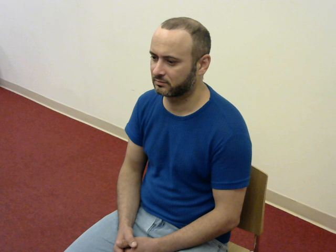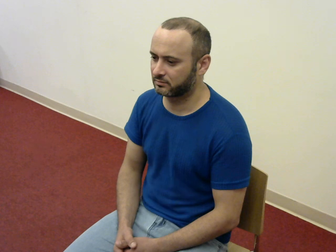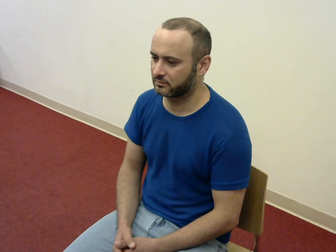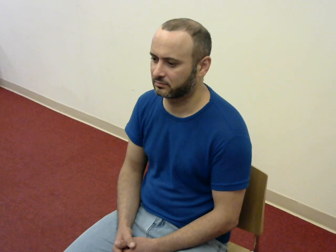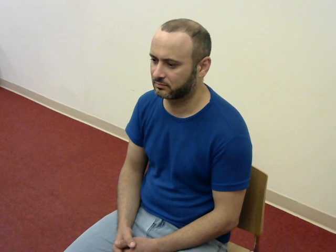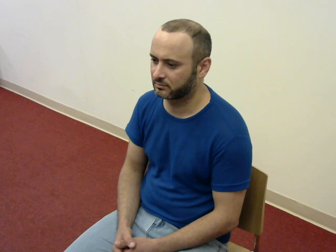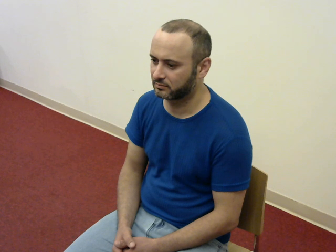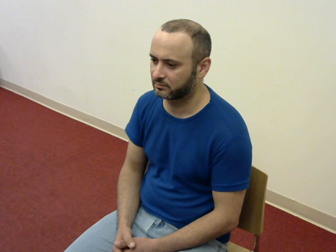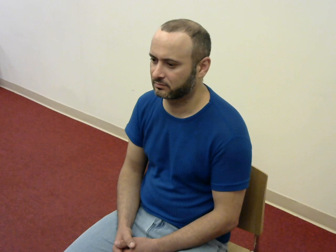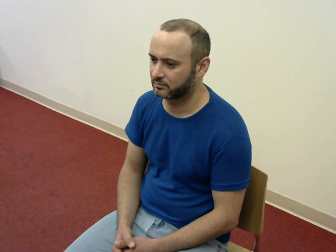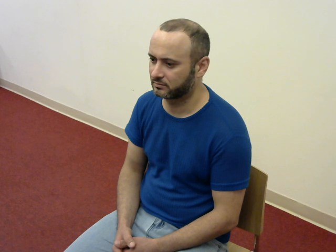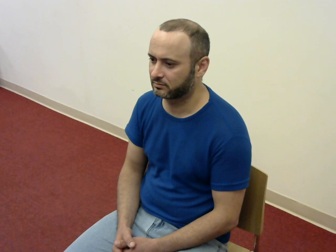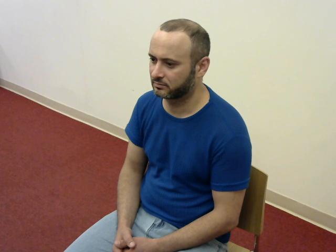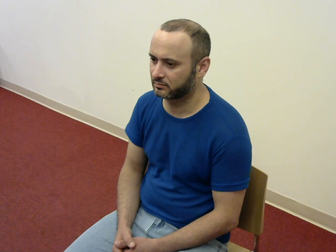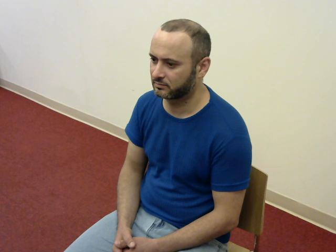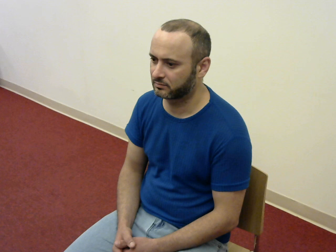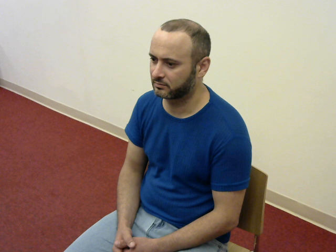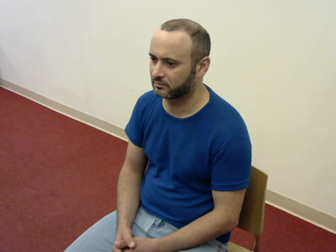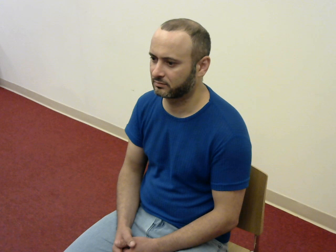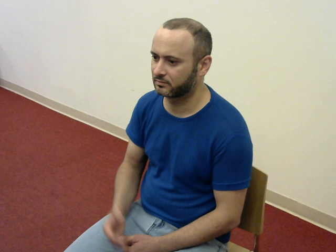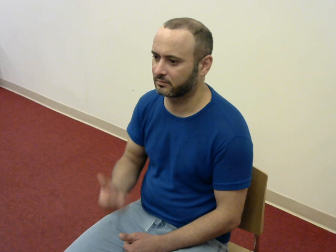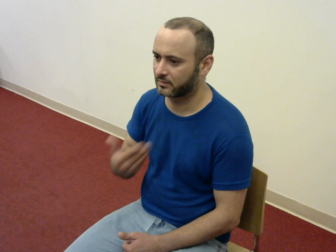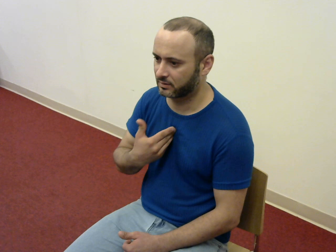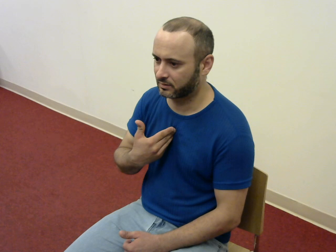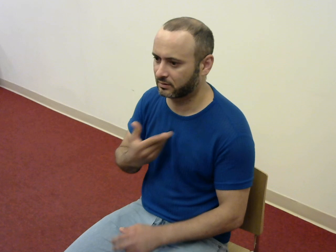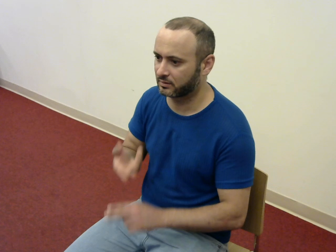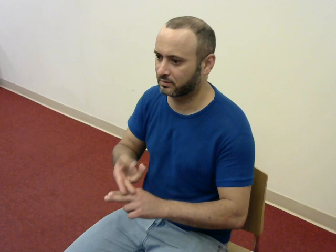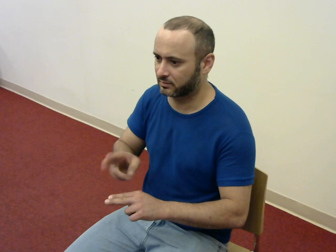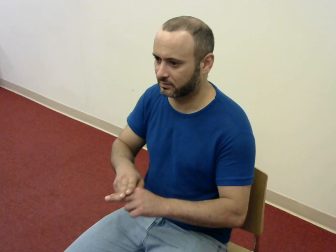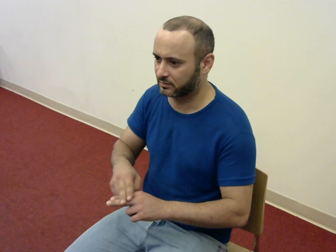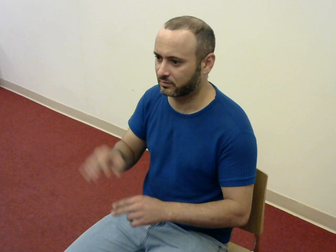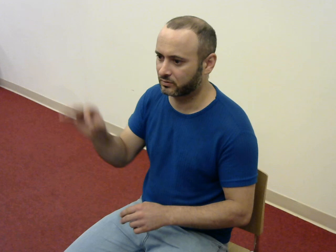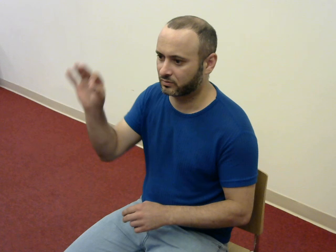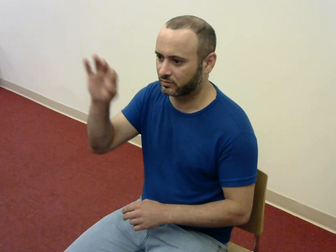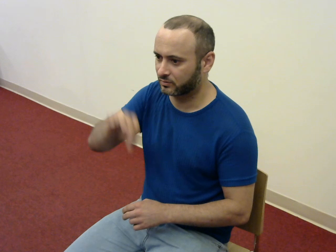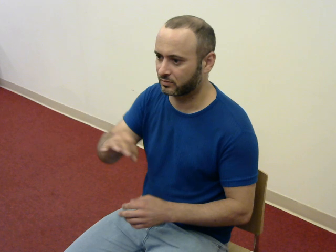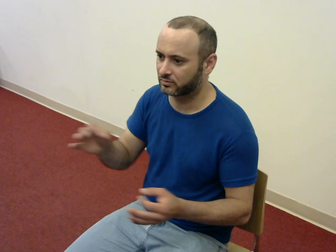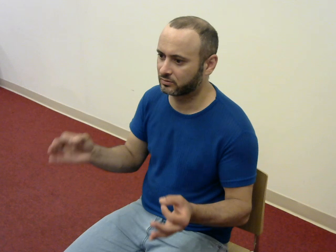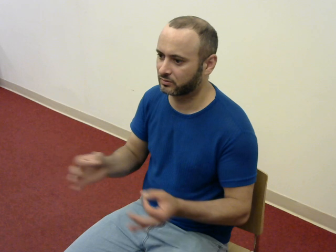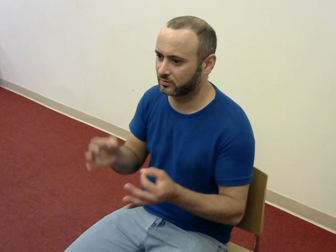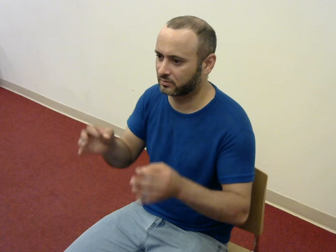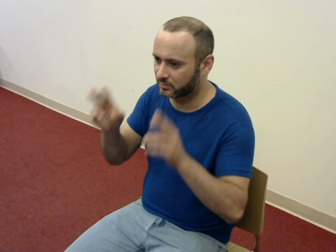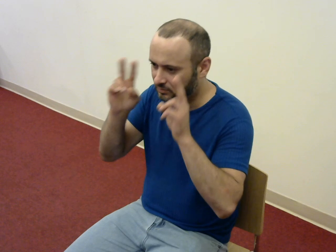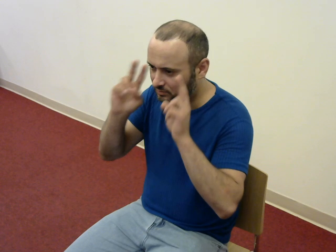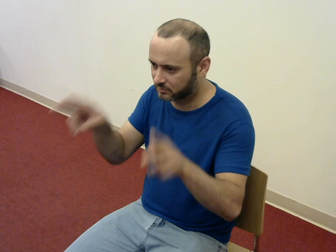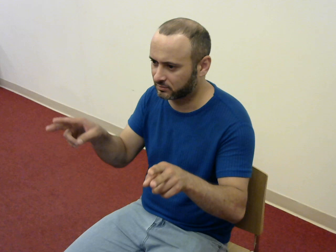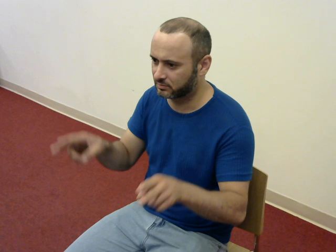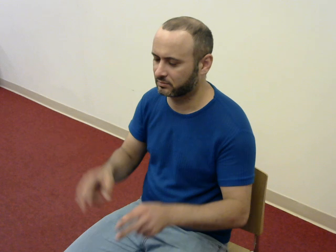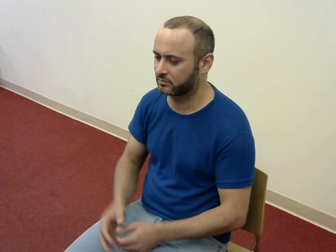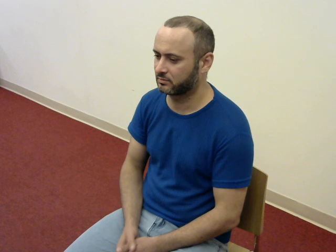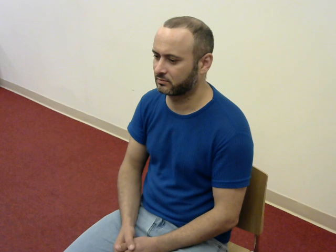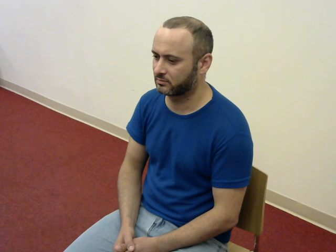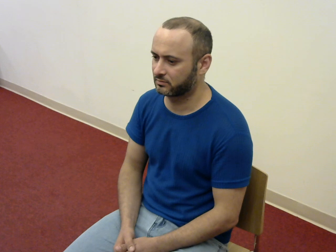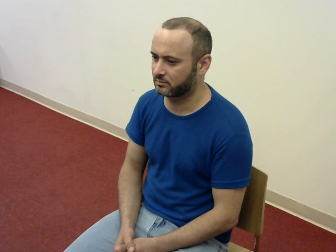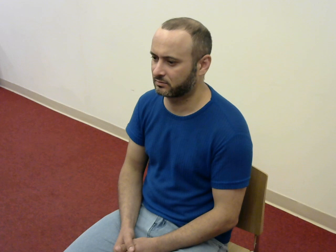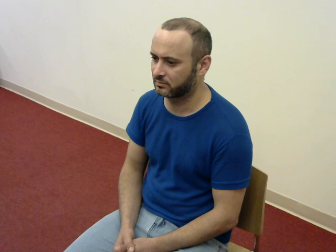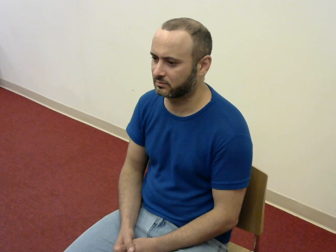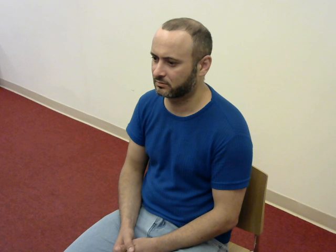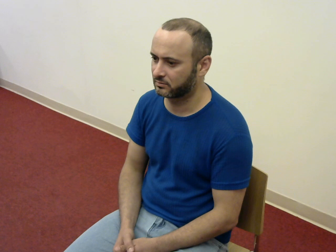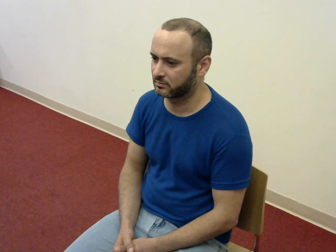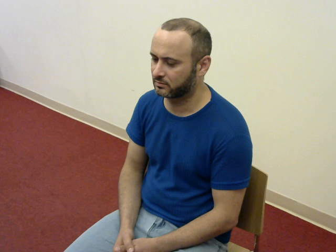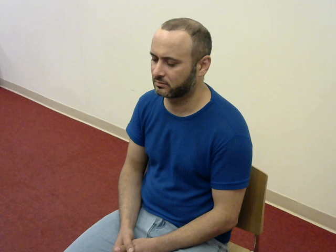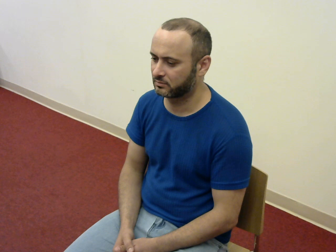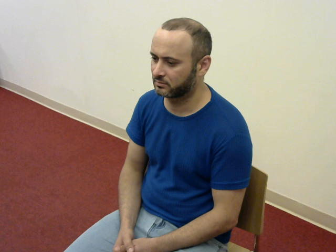Mən bu barədə heç nə bilmirəm